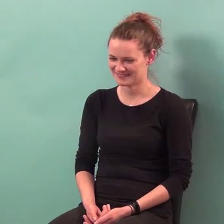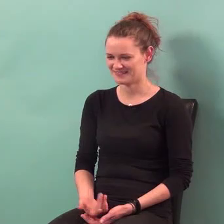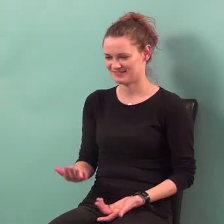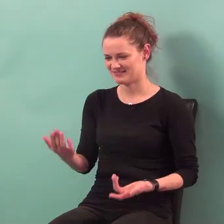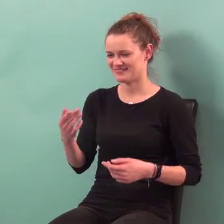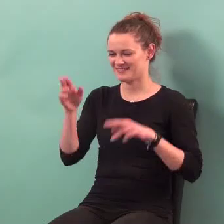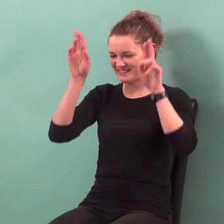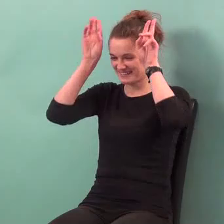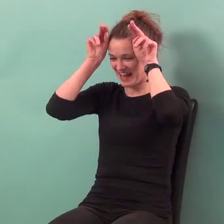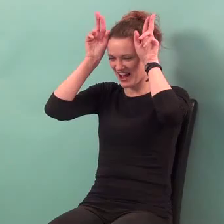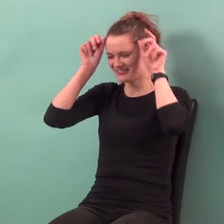To zając.